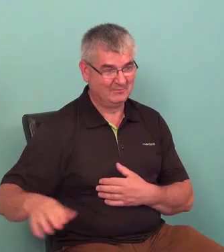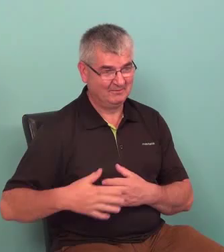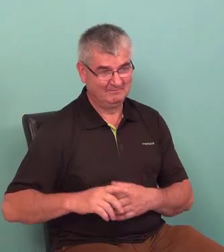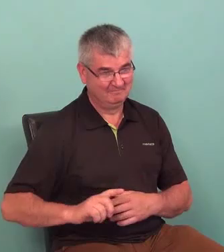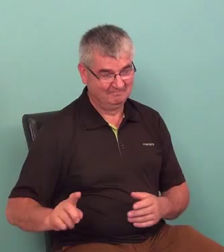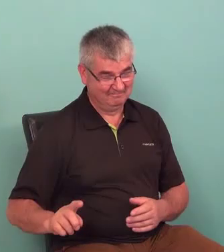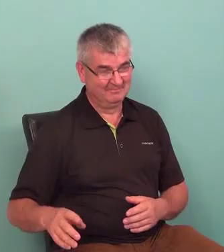Żona mi nie pozwala.